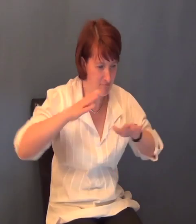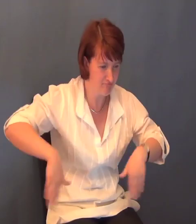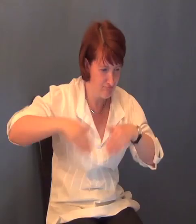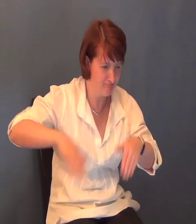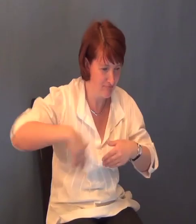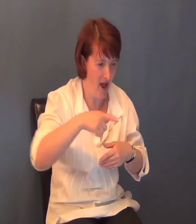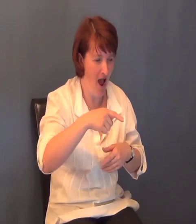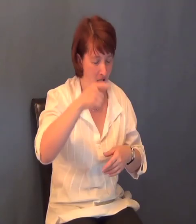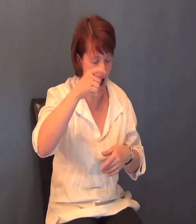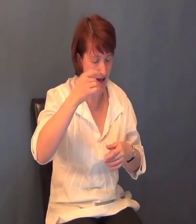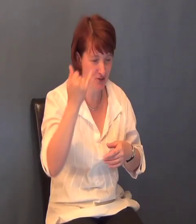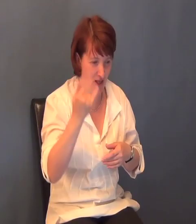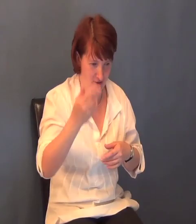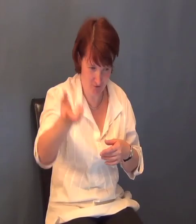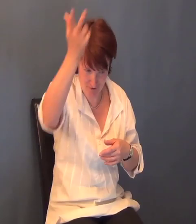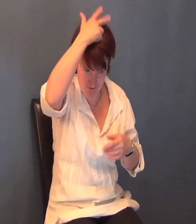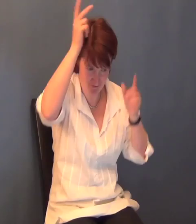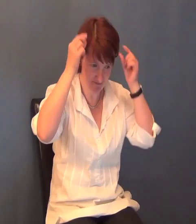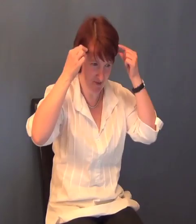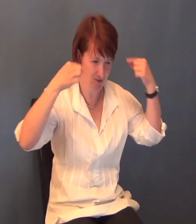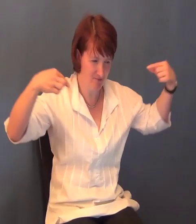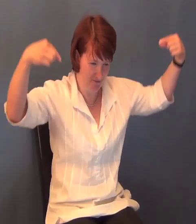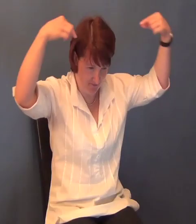A to dziecko siedzi na głowie jelenia.